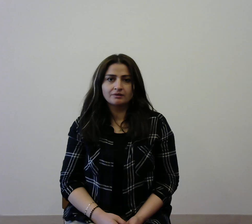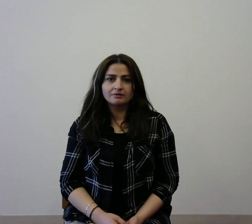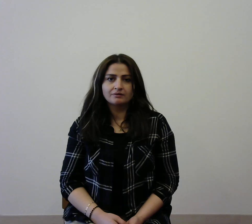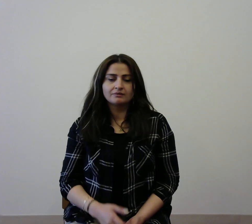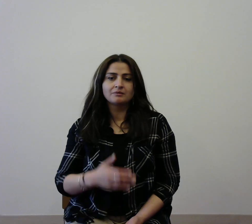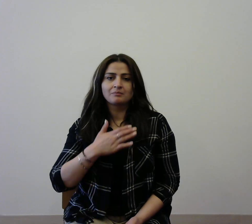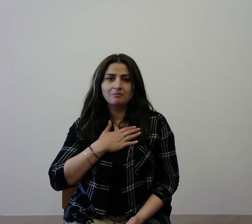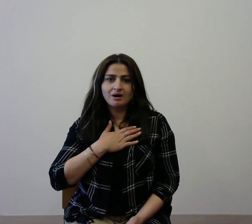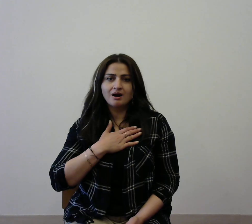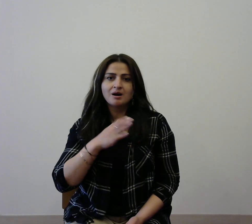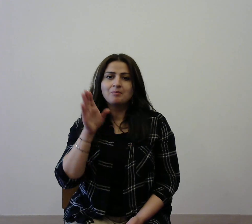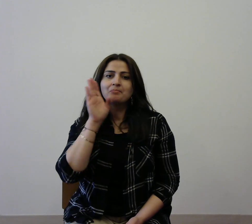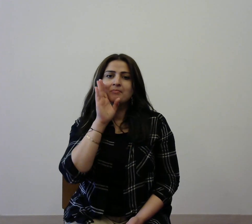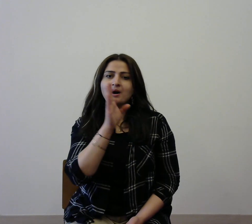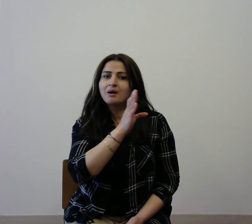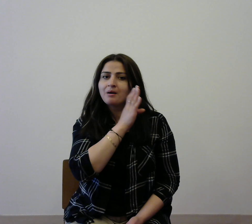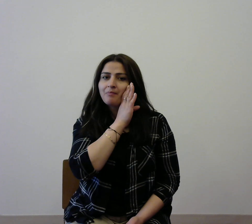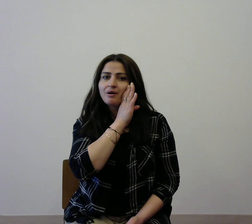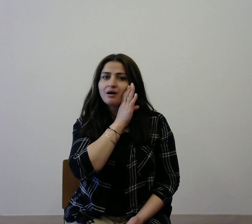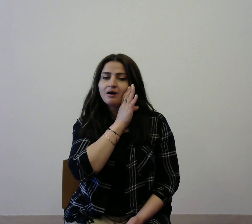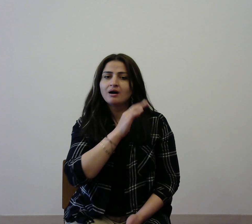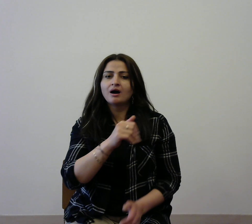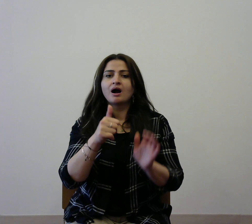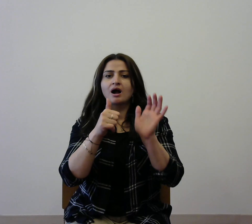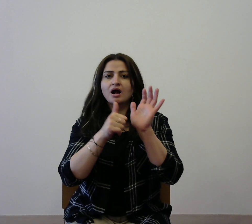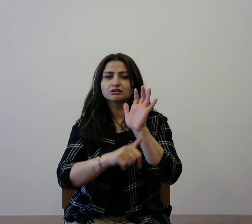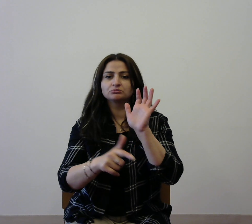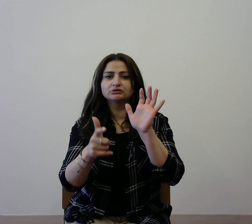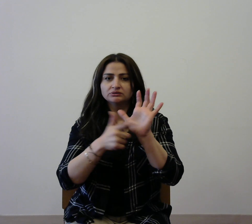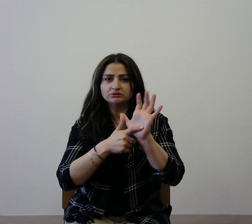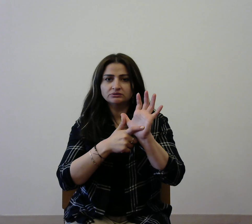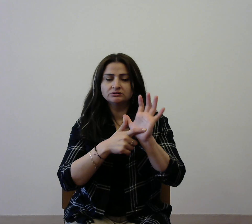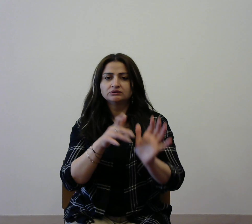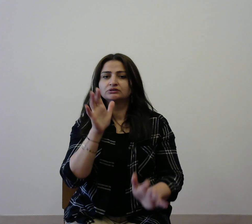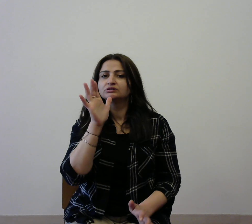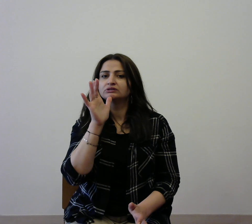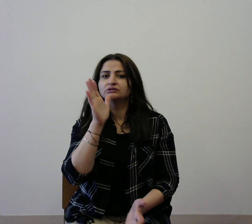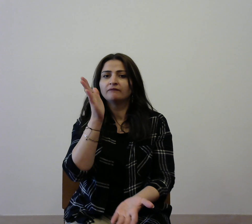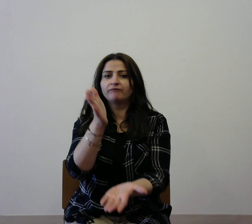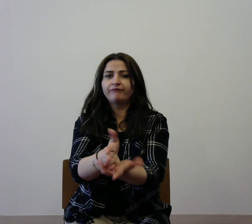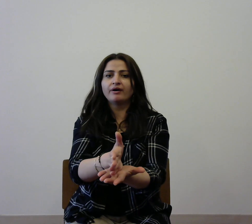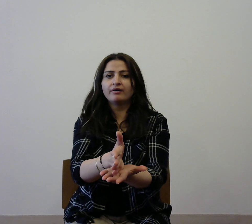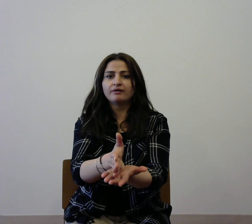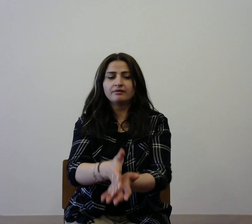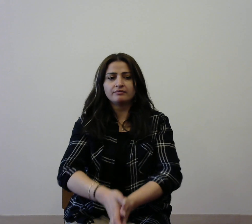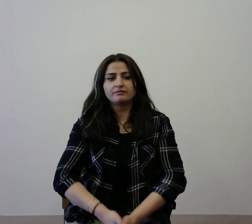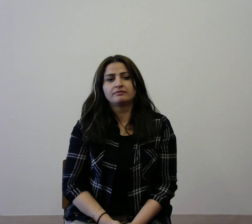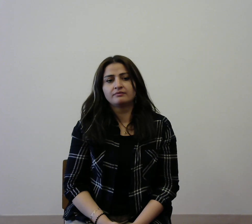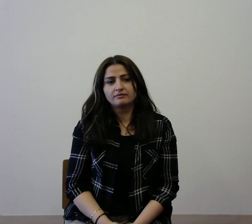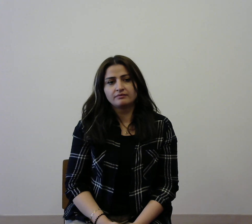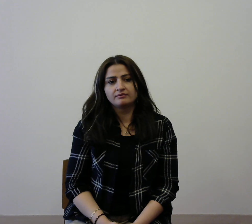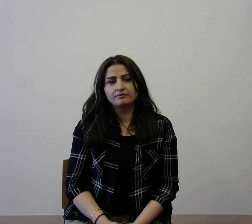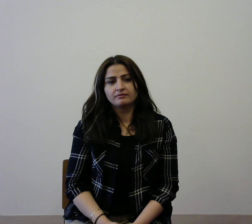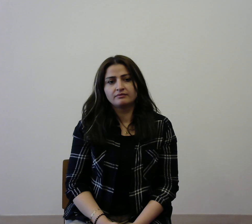Mənim anamın 67 yaşı var